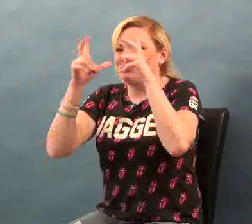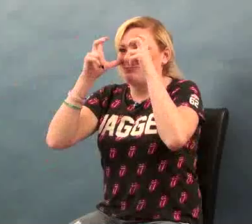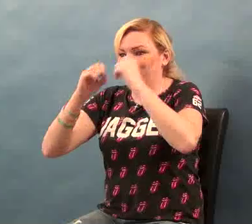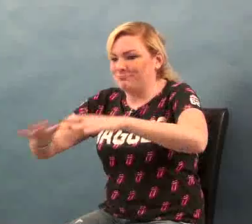Było dużo żab.